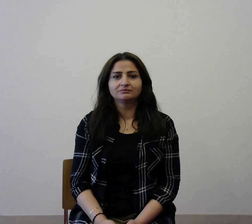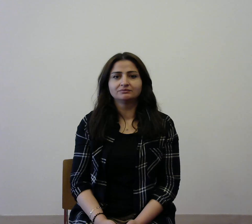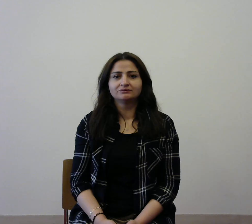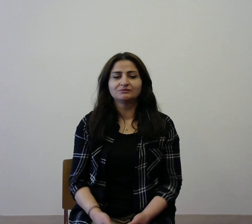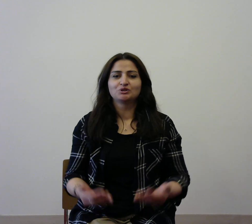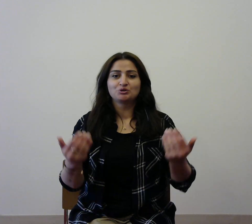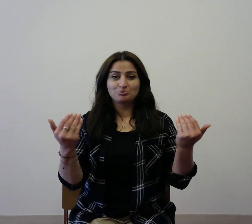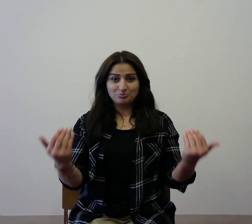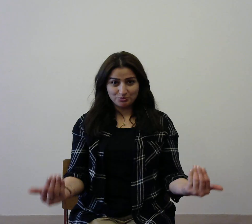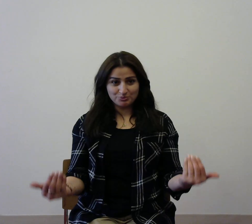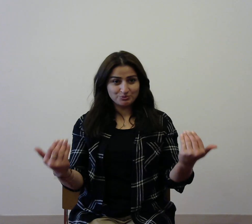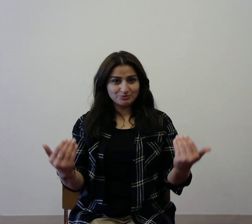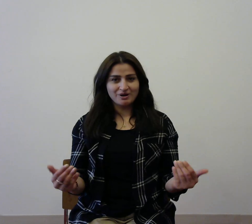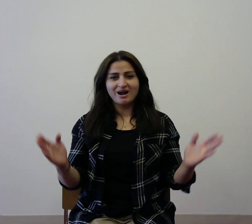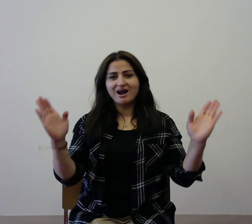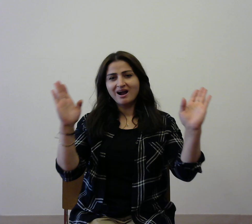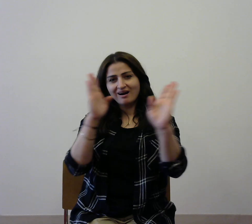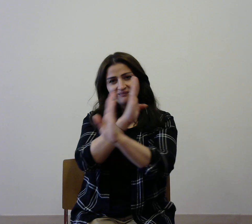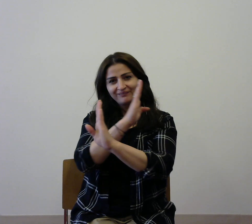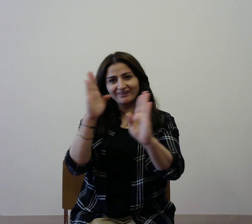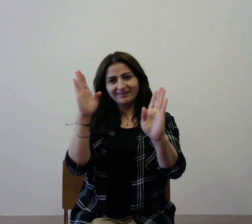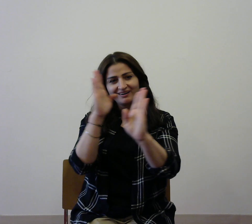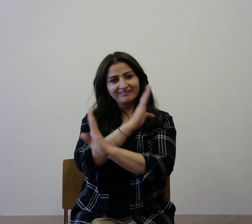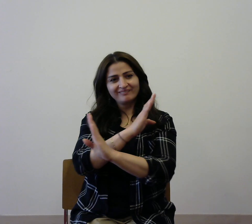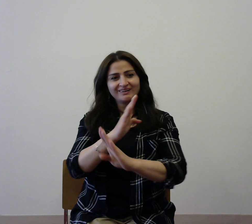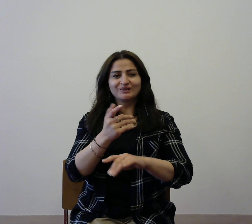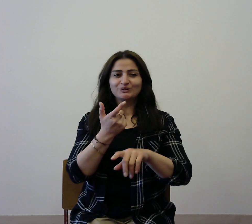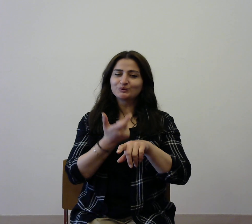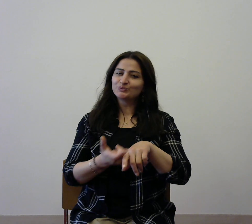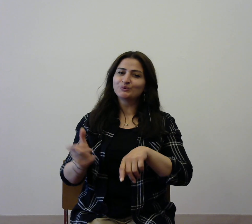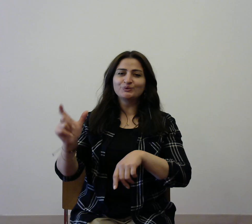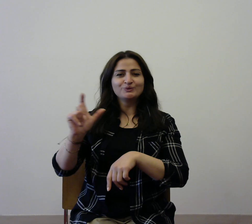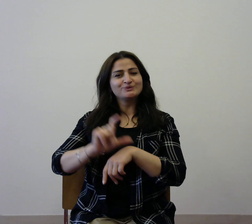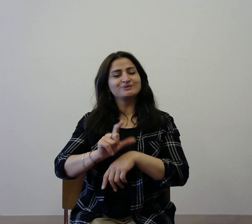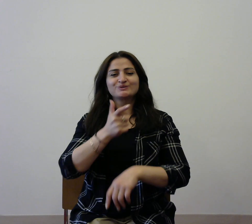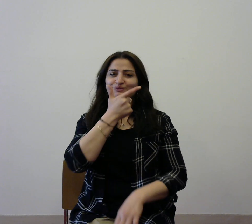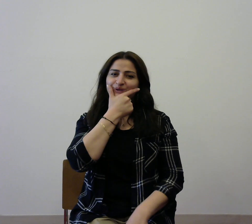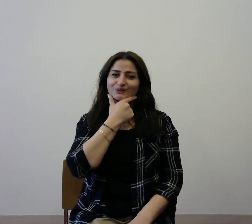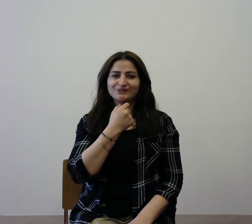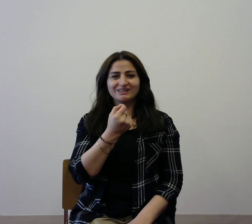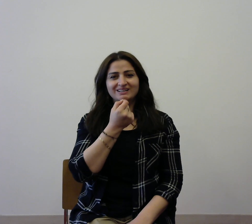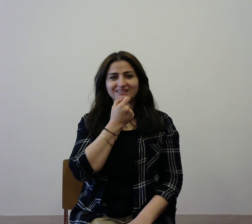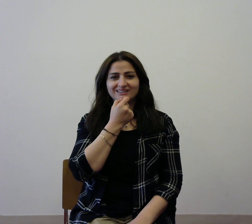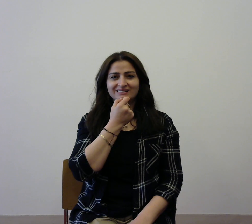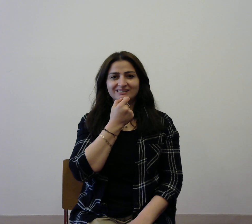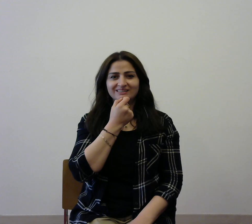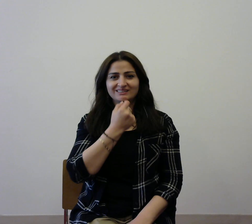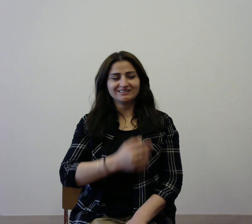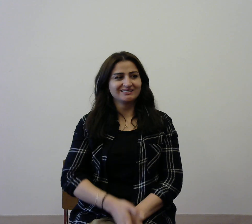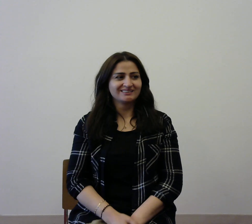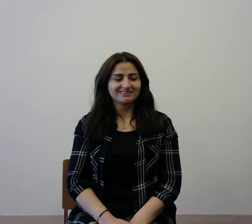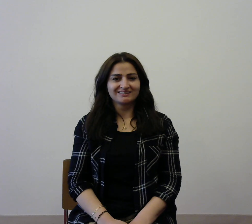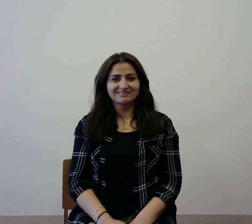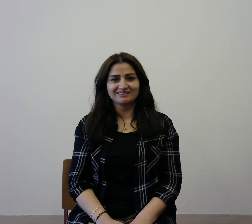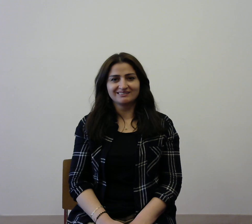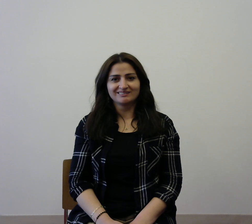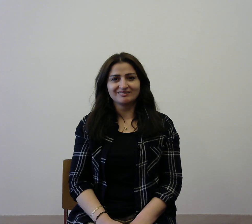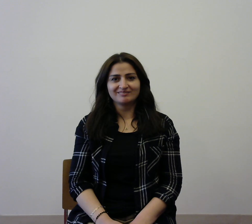Bu gün hava çox gözəldir